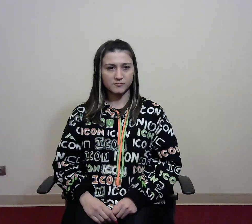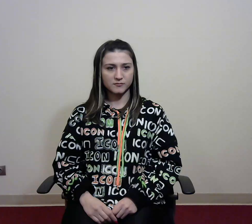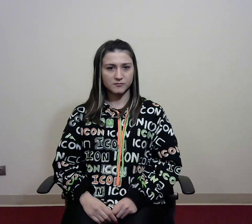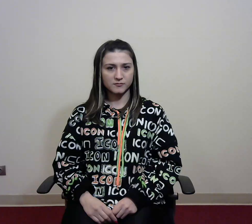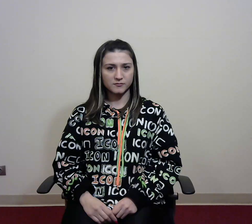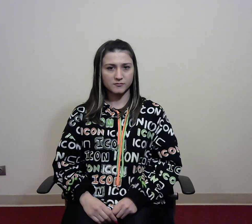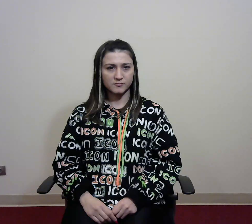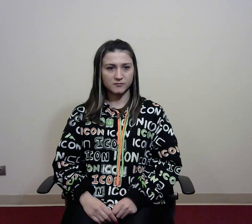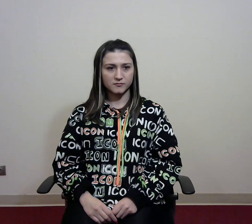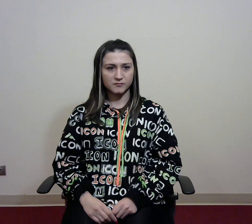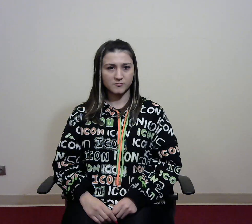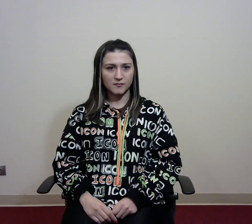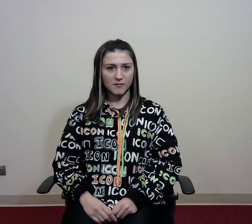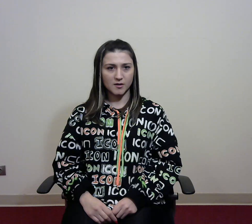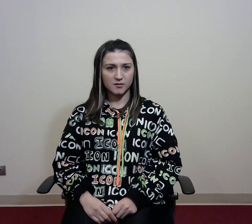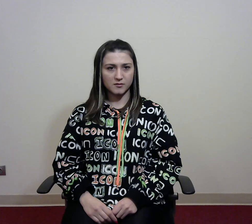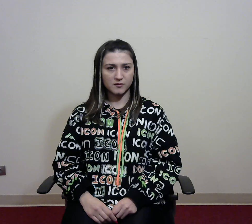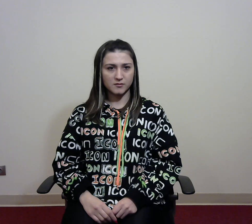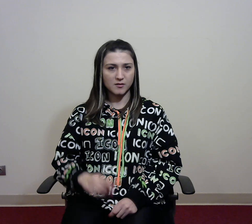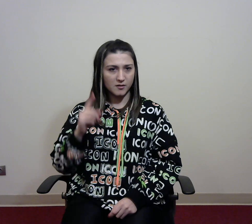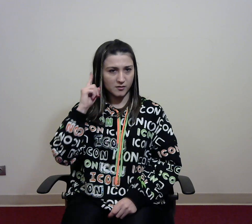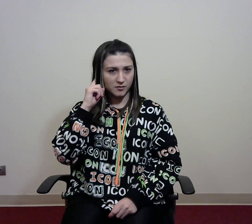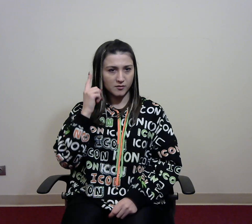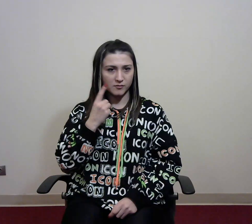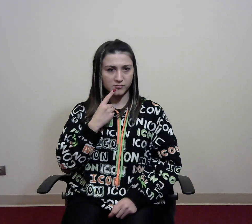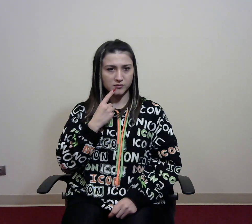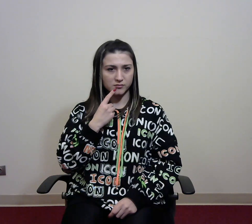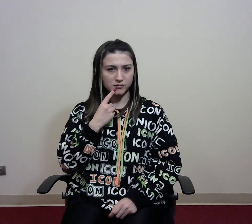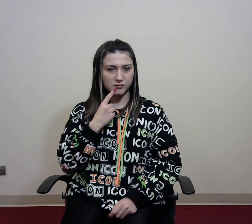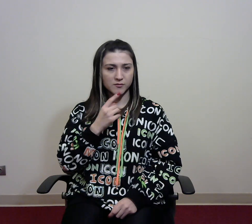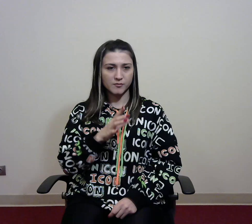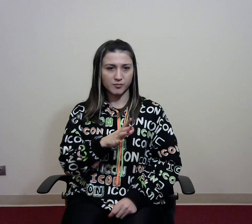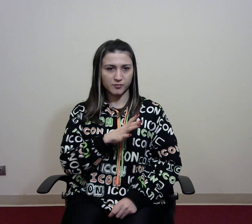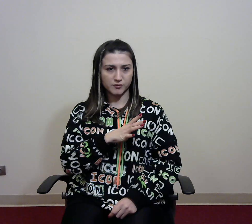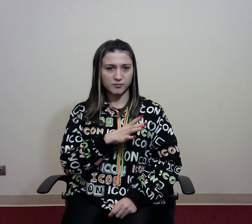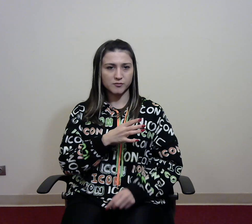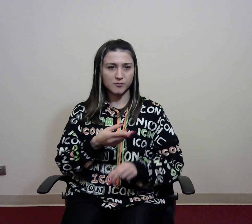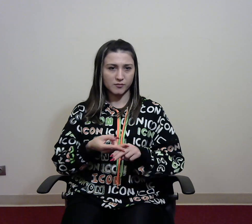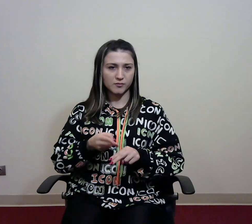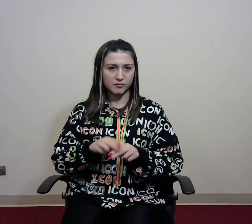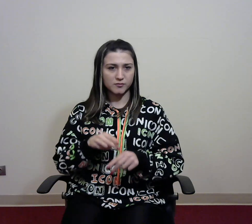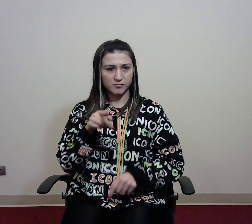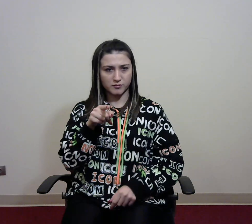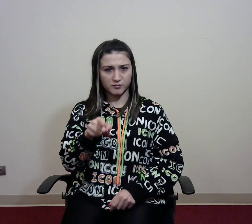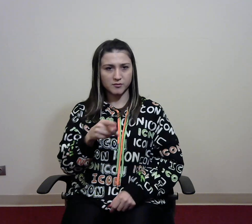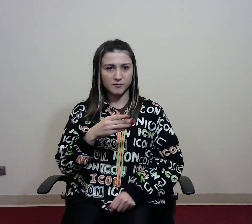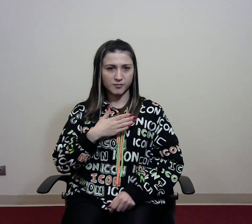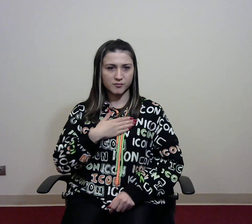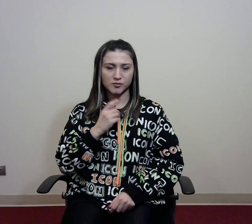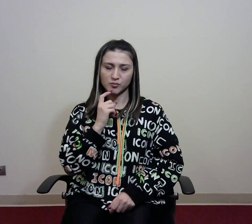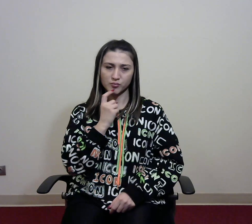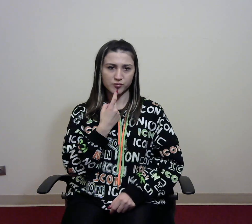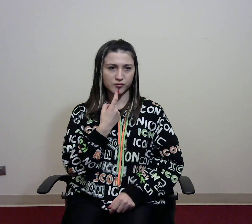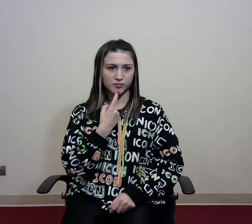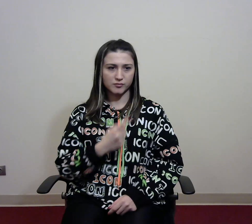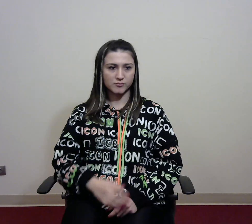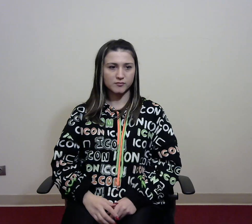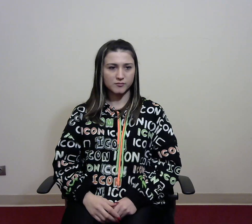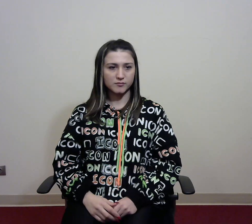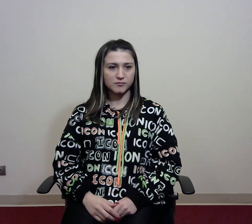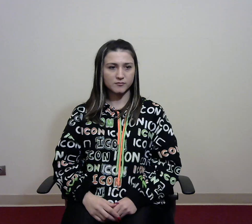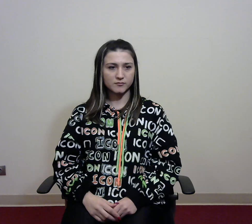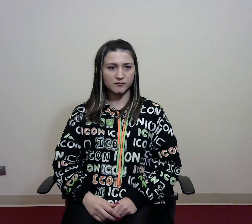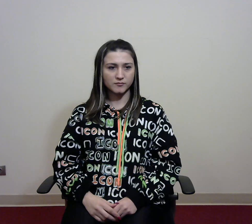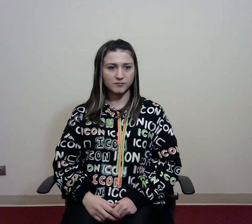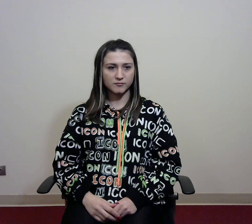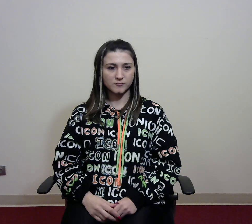Eşitmə məhdudiyyəti olduğuna görə bu mənə çətindir